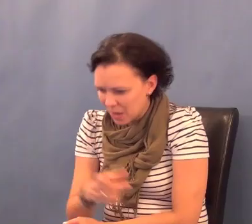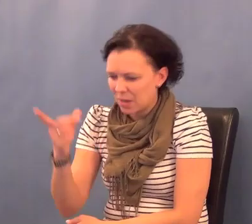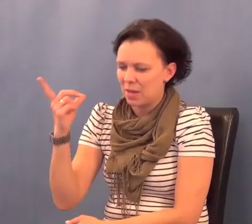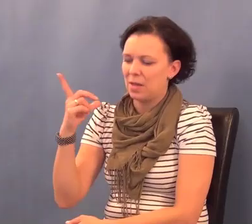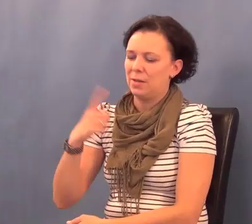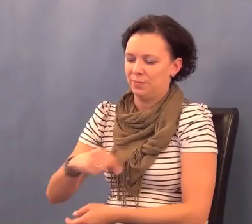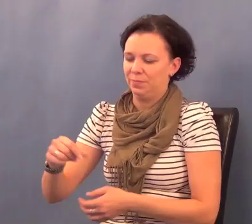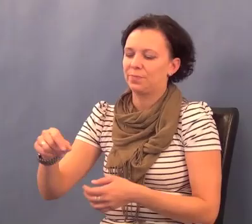Aha.